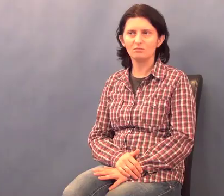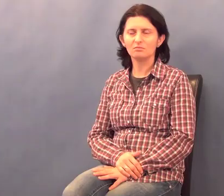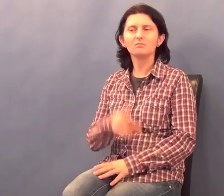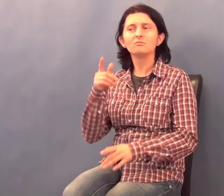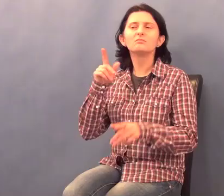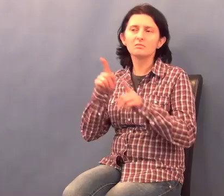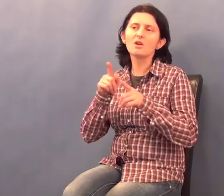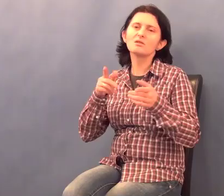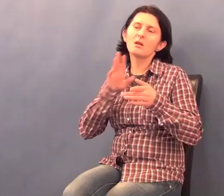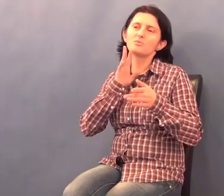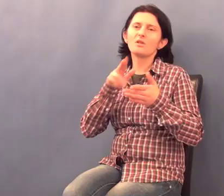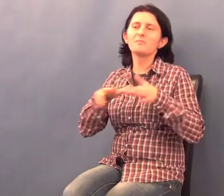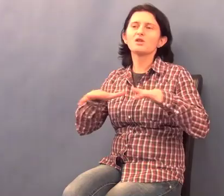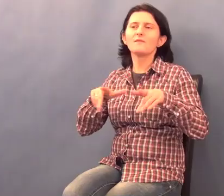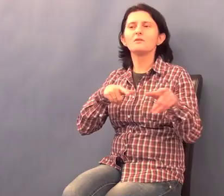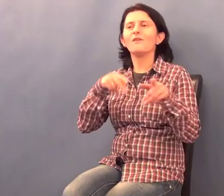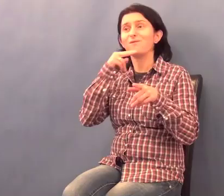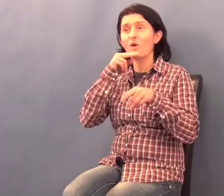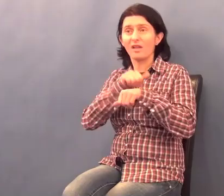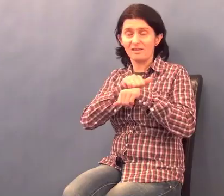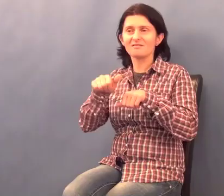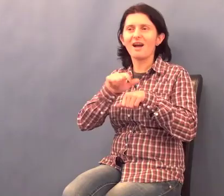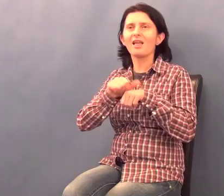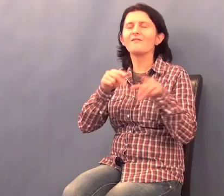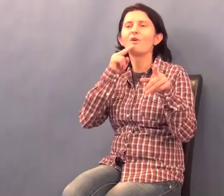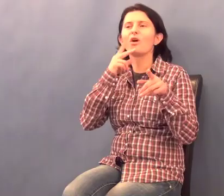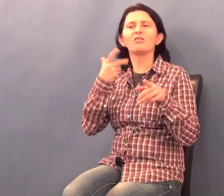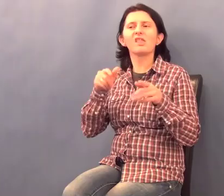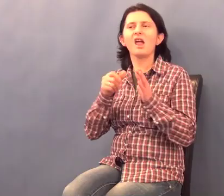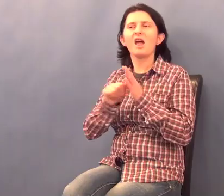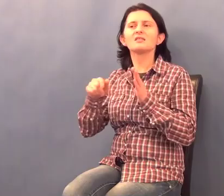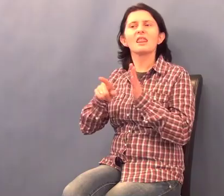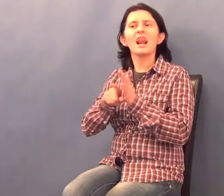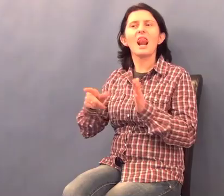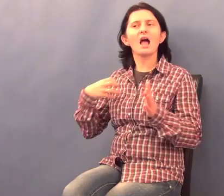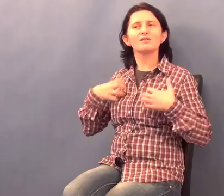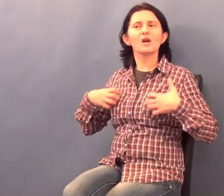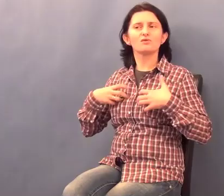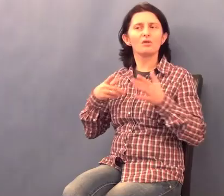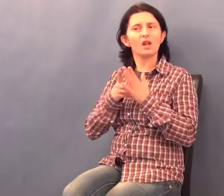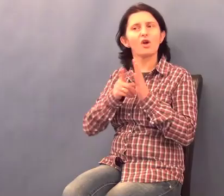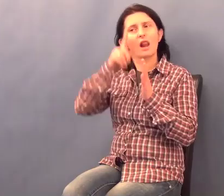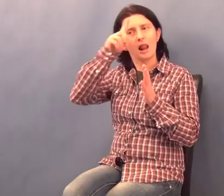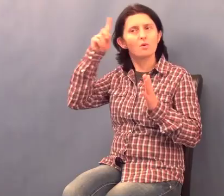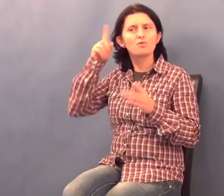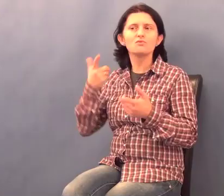Też na przykład na mieście są źródełka, ale ta woda nie jest dla zwierząt, tylko dla ludzi.